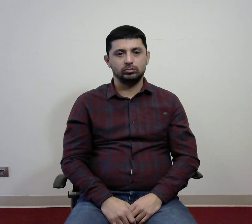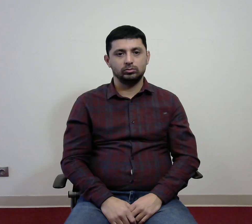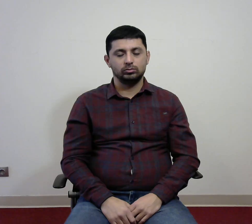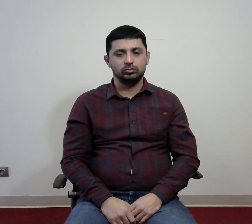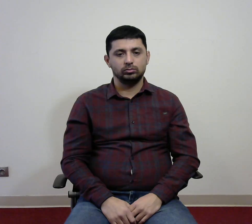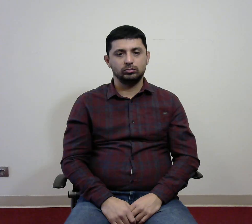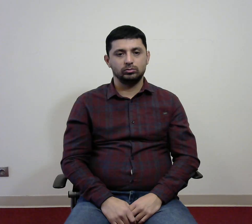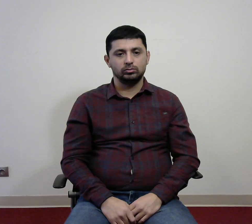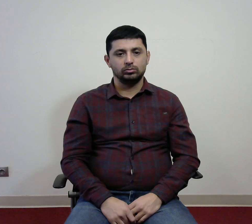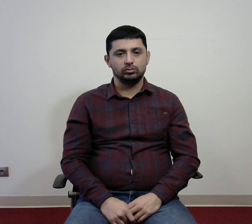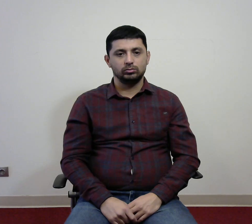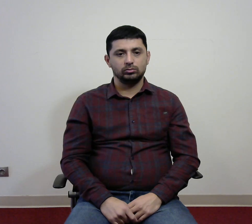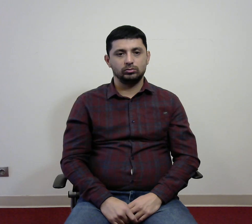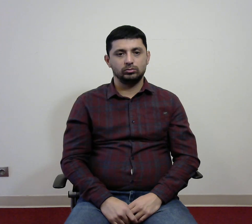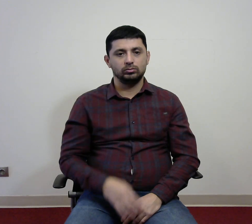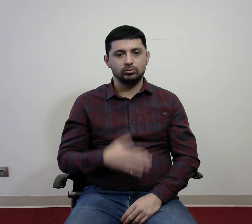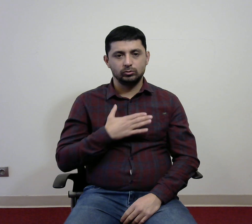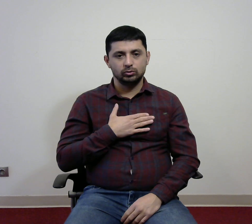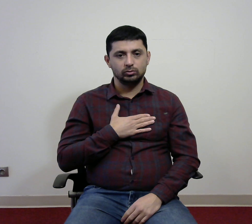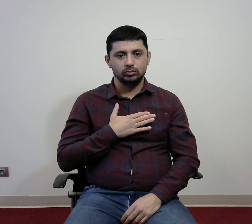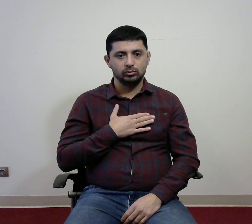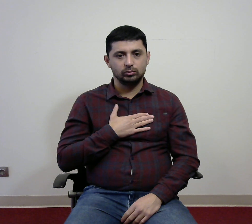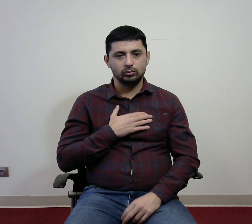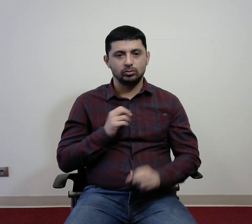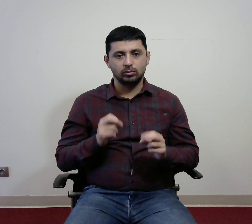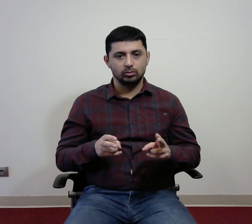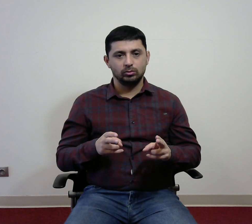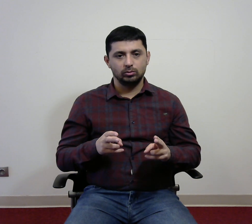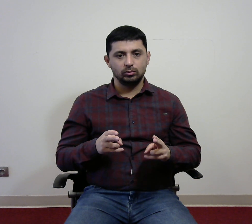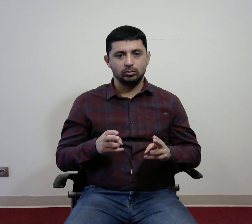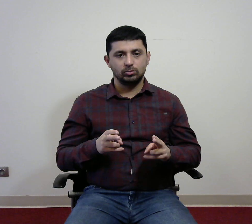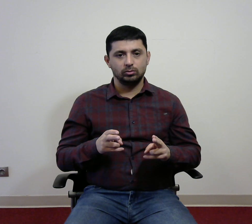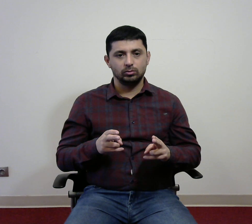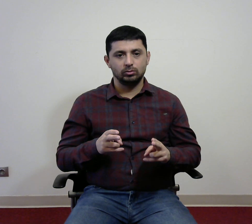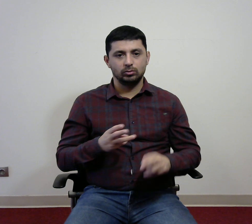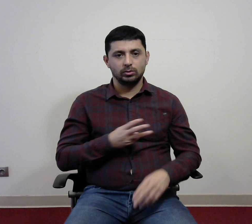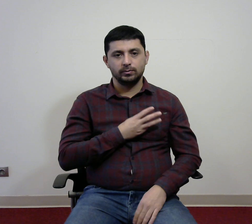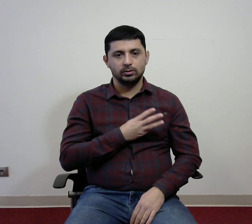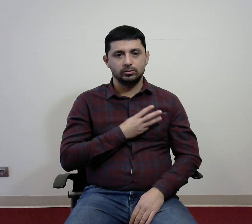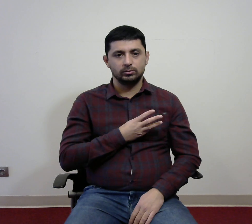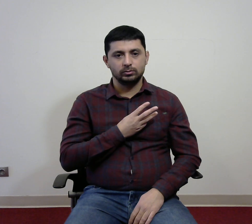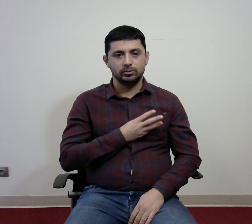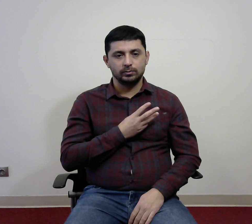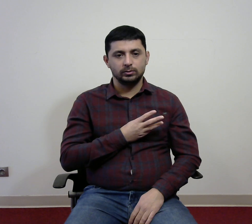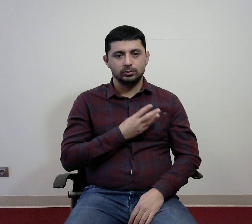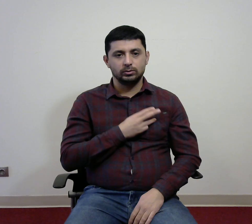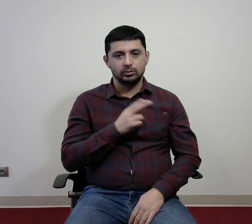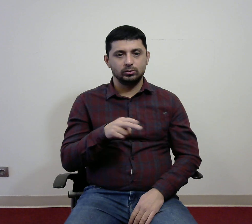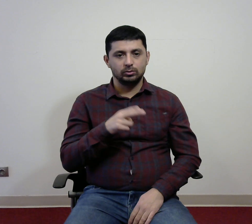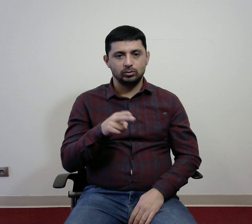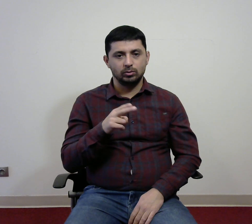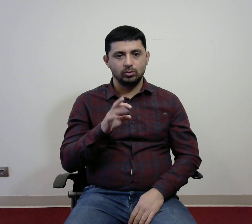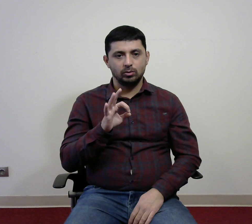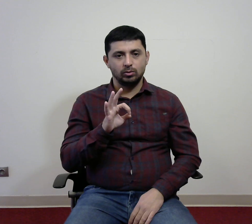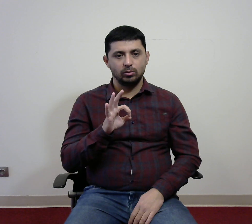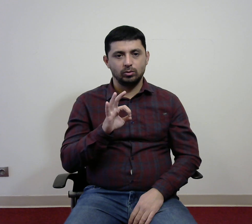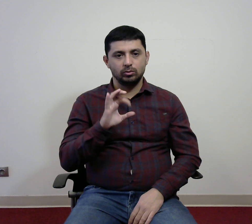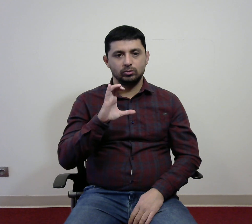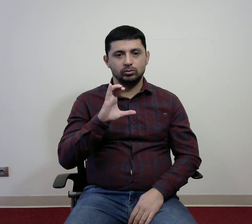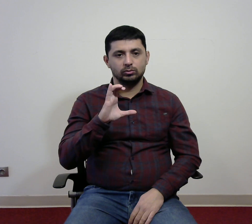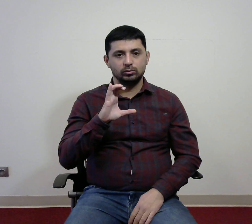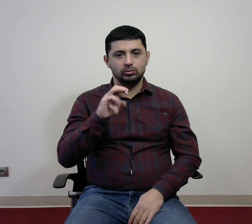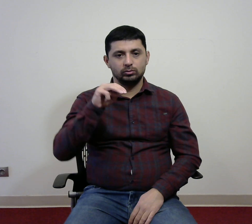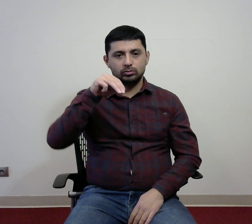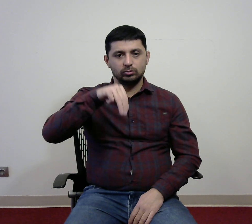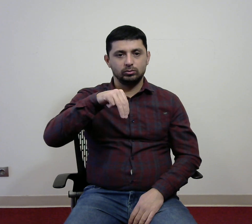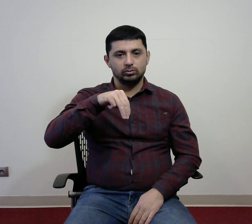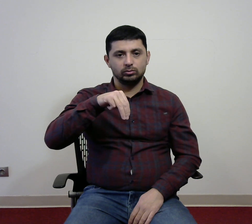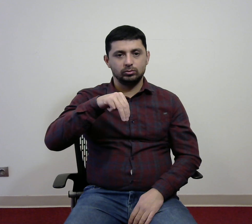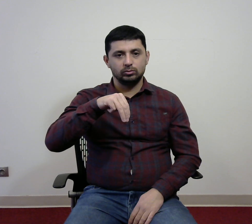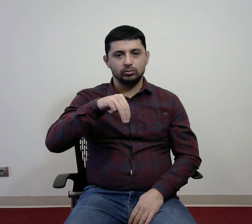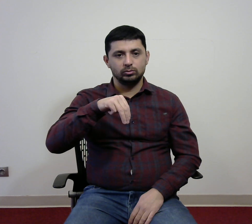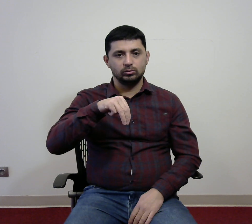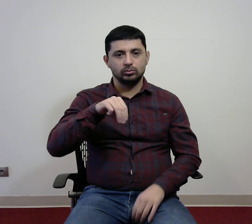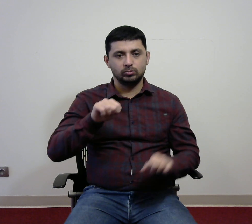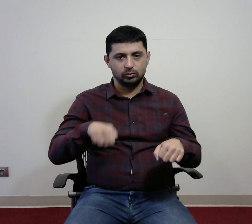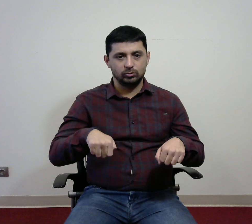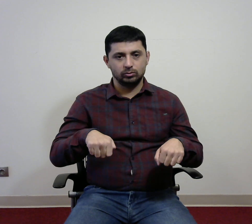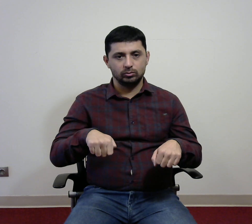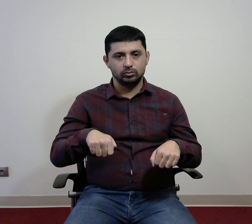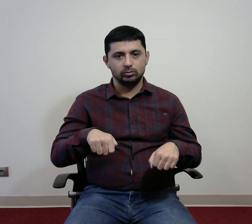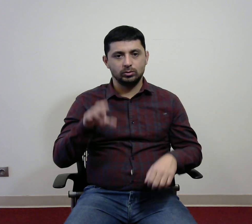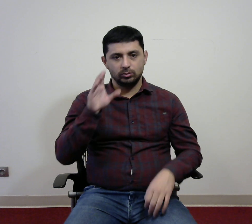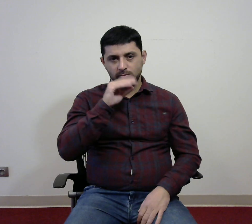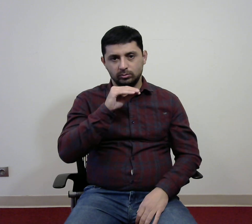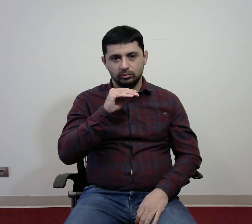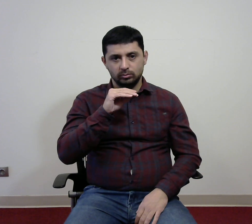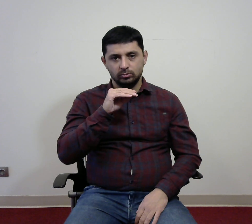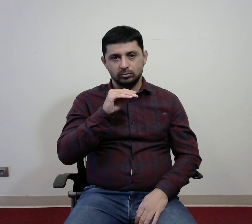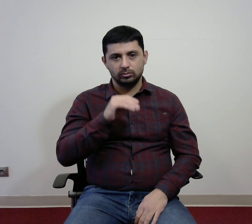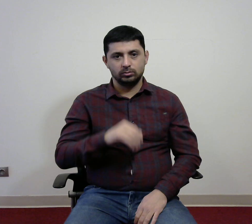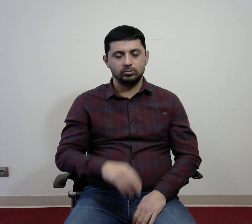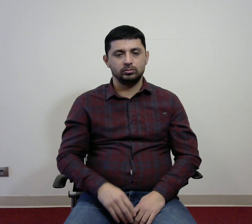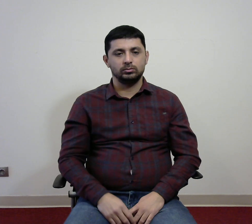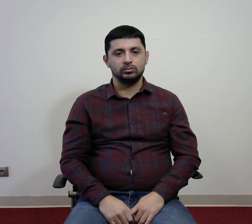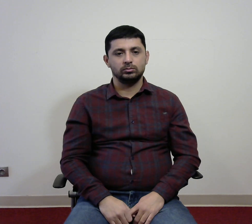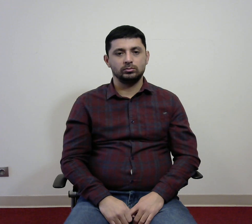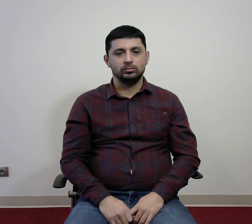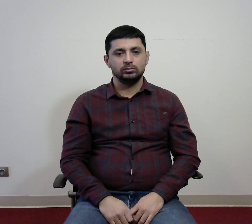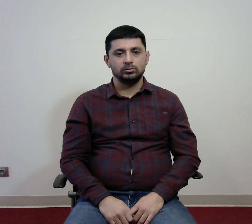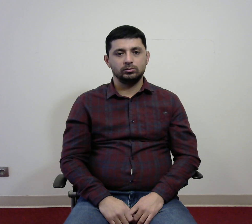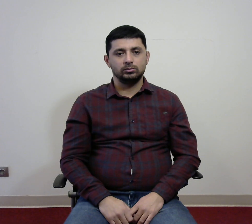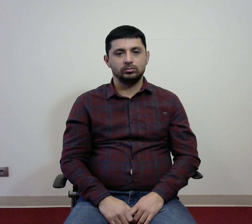Mən necə könüllü DOST ola bilərəm?